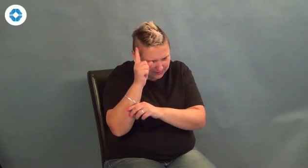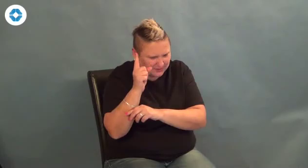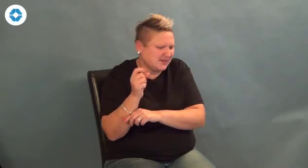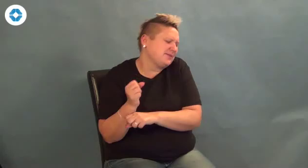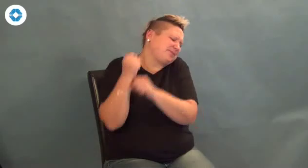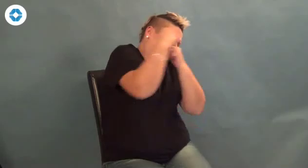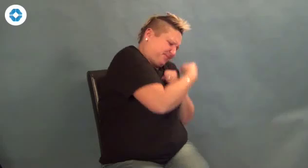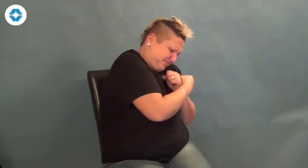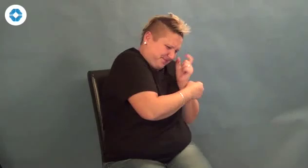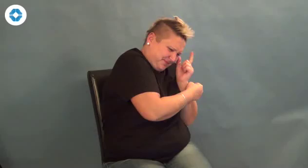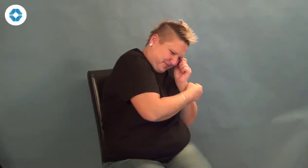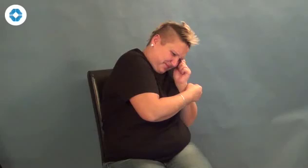Postać przykryła się kołdrą i zasnęła.